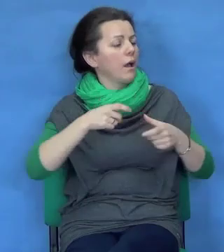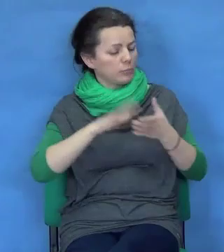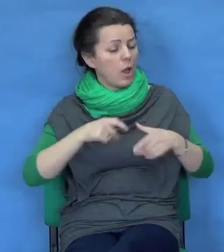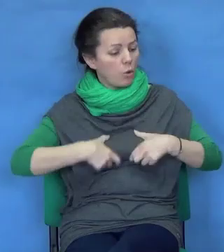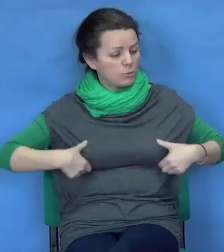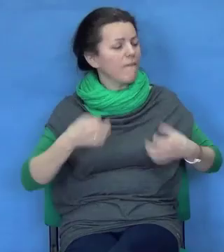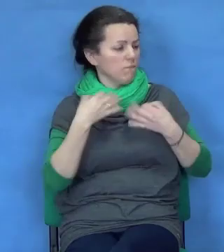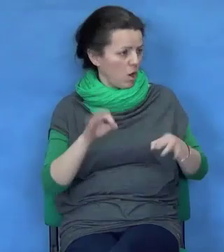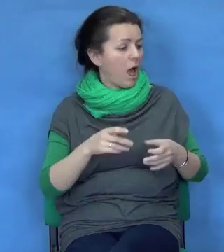Na przykład w biustonoszu wolno.